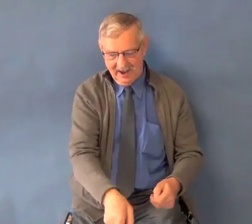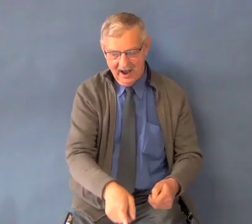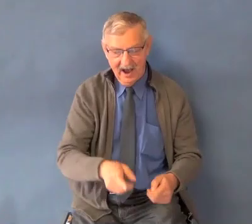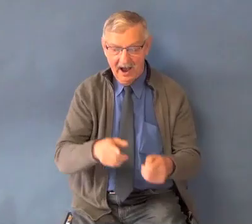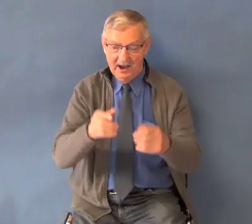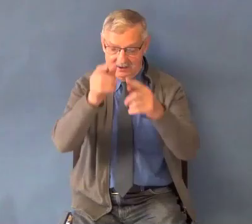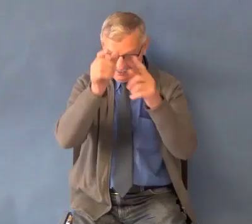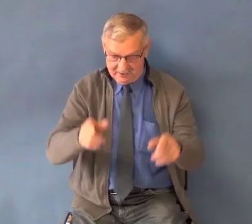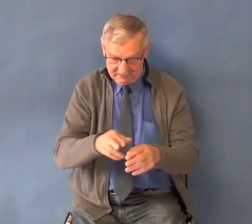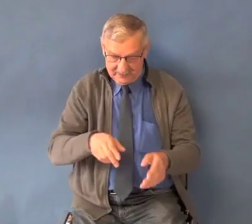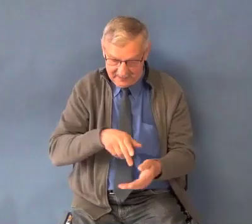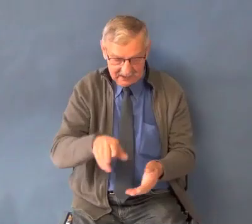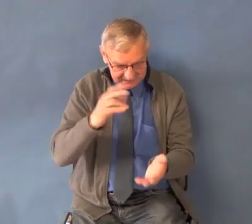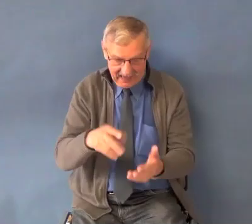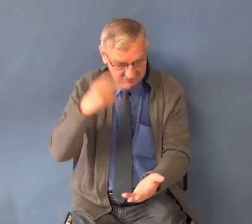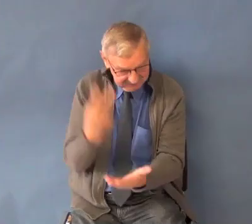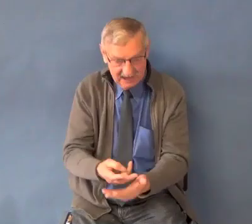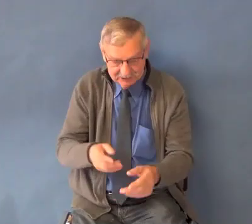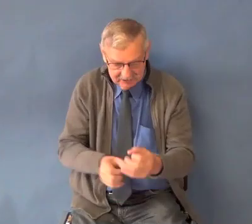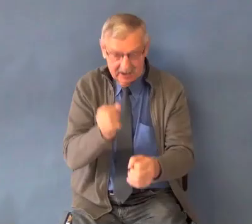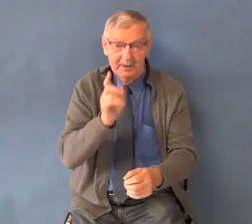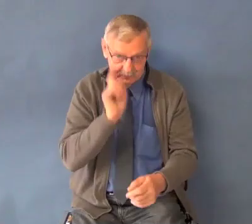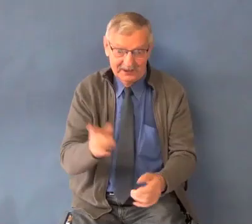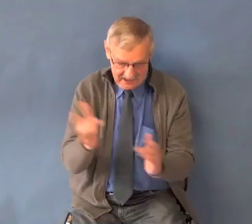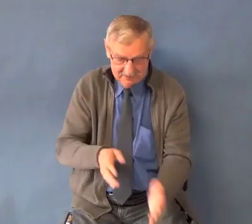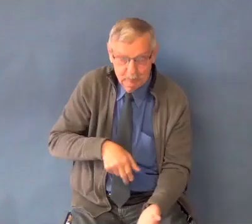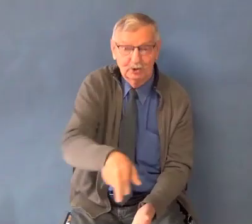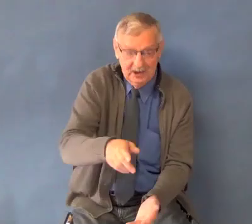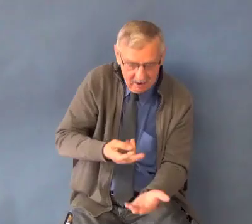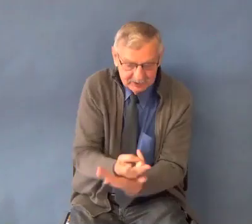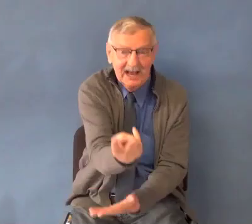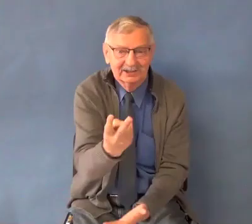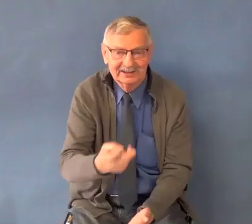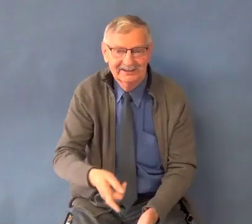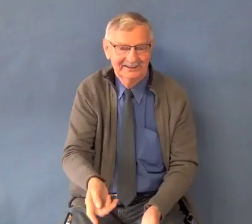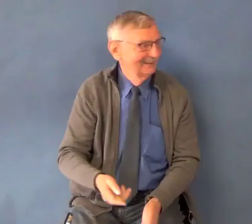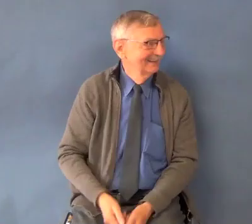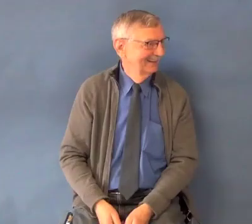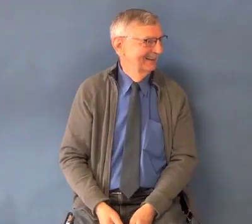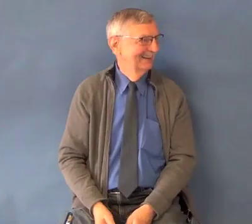Tak racja, to jest trójkąt ostrzegający, że można nagle pośliznąć się i upaść.